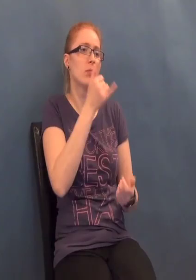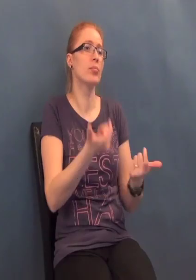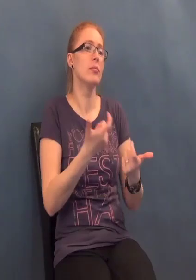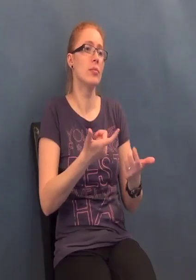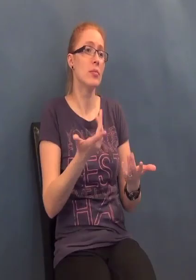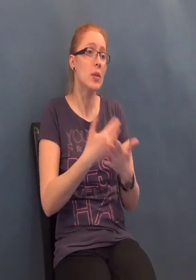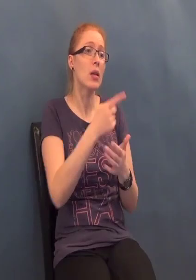Nie można, jest niebezpieczeństwo.